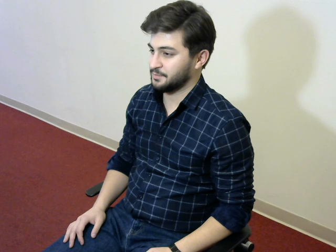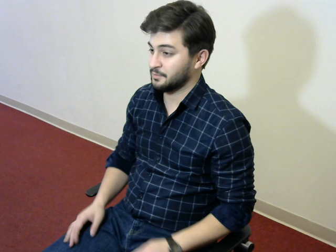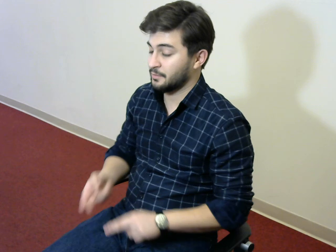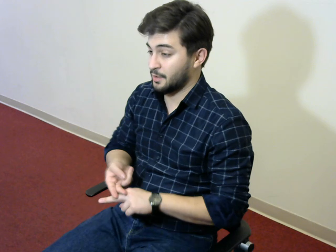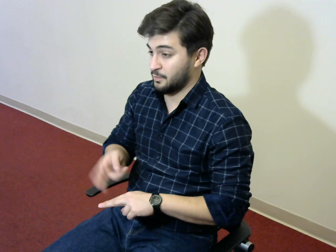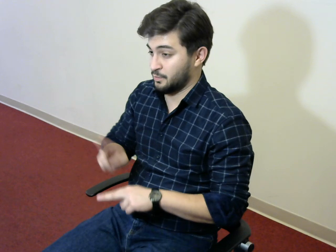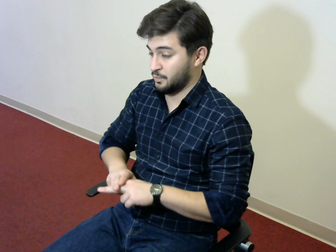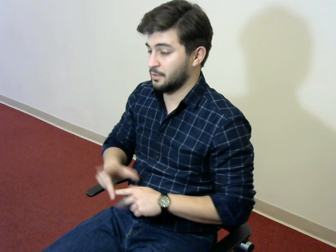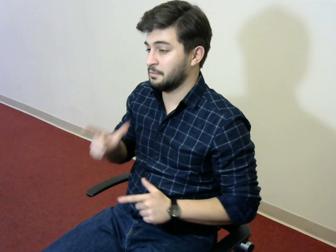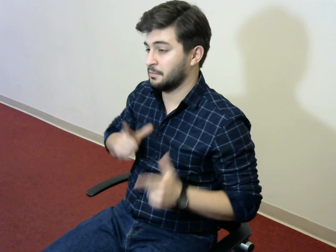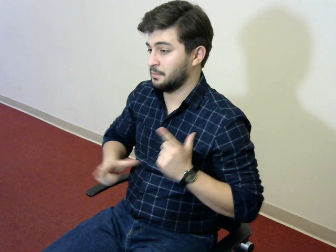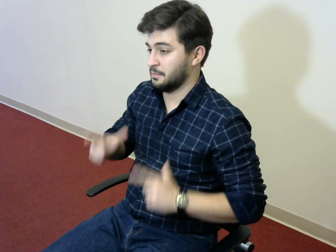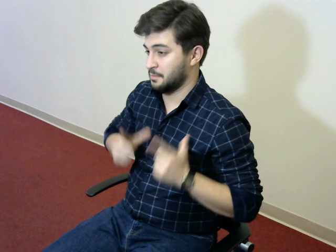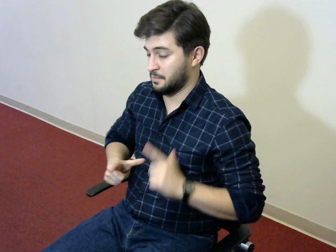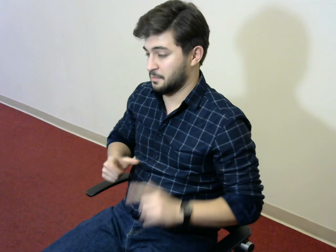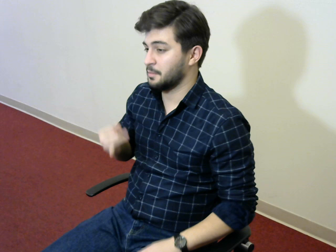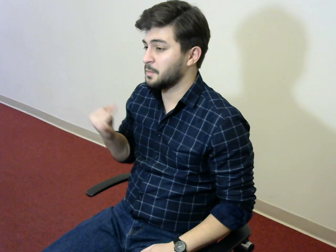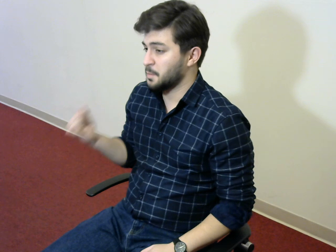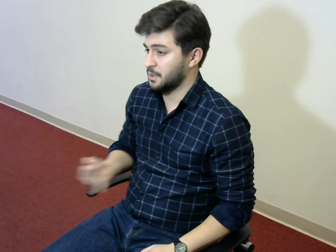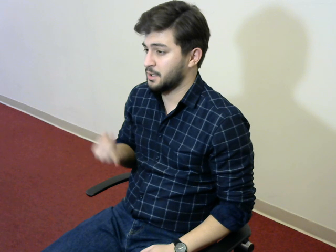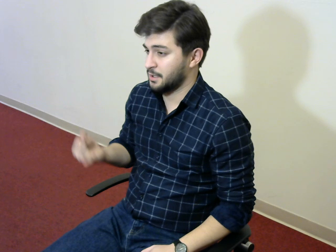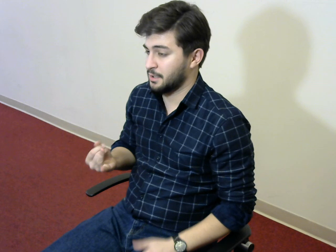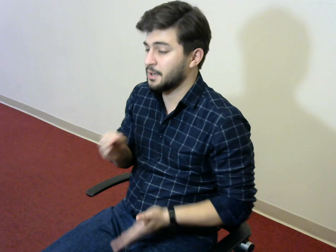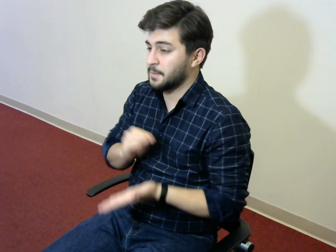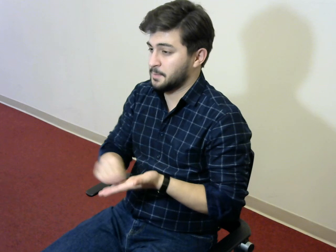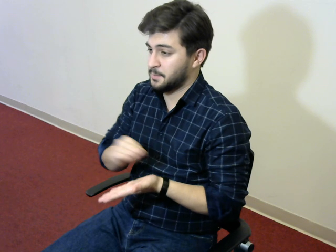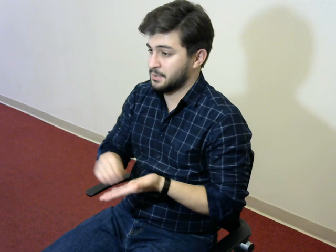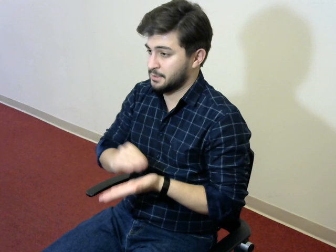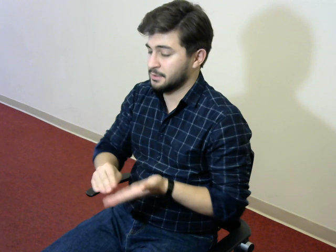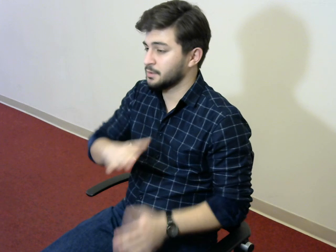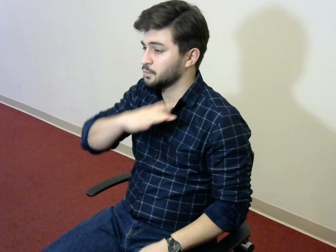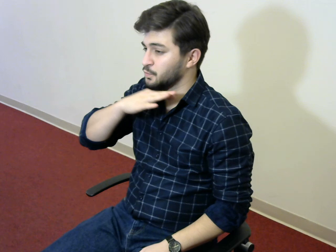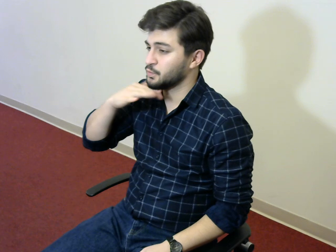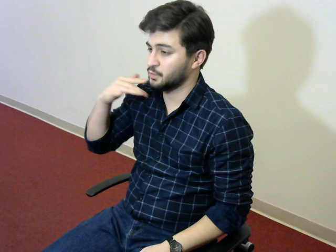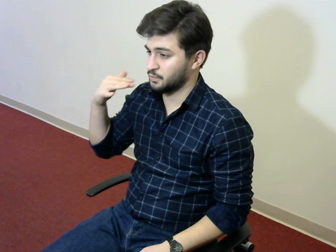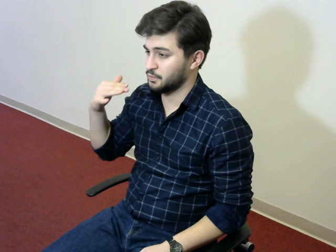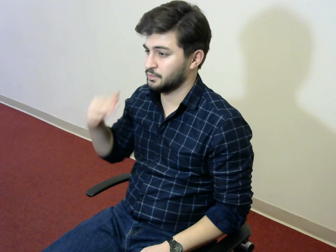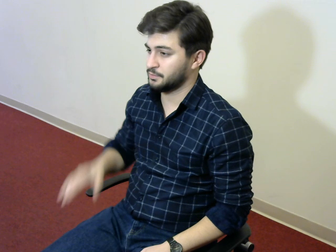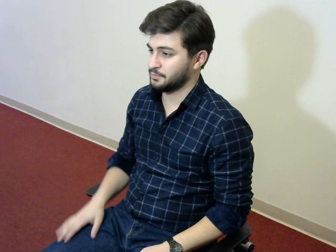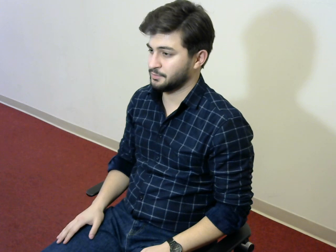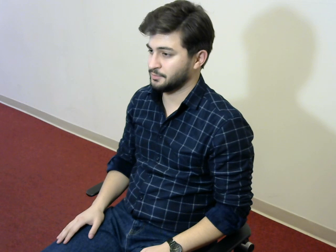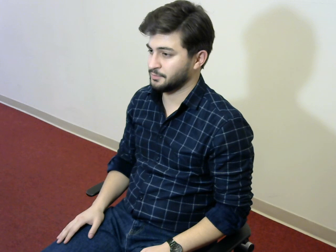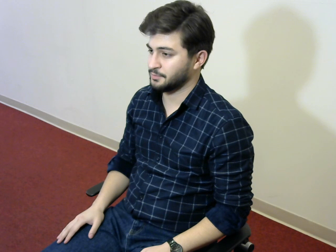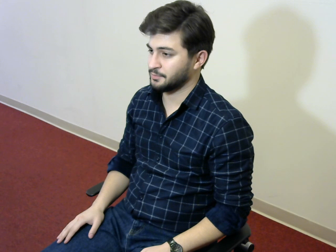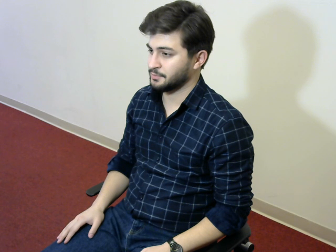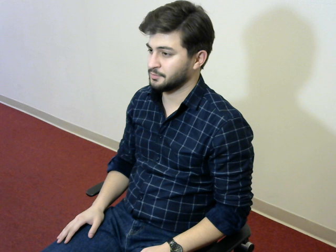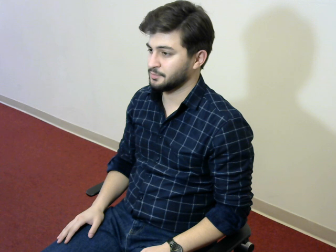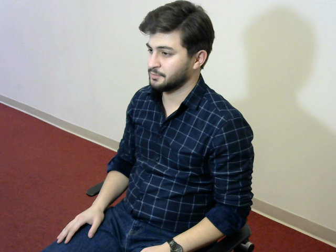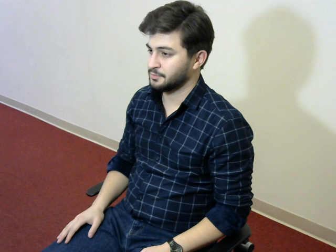Bu müəllimin maraqlı yazıları çoxdur